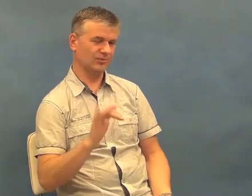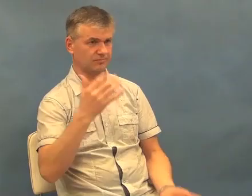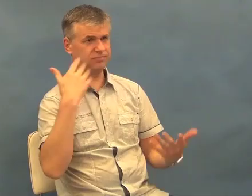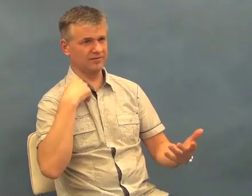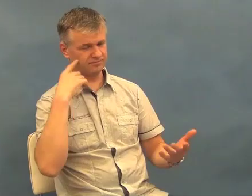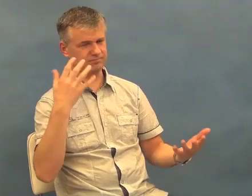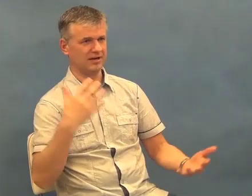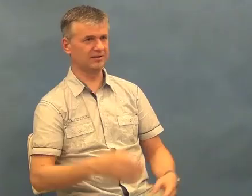Ja wiem, że to jest wybuch.